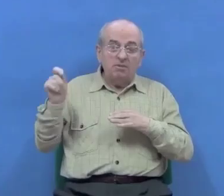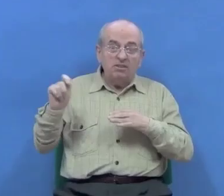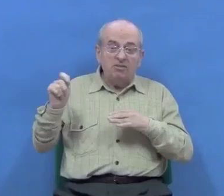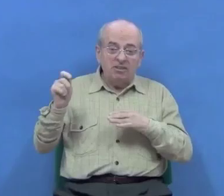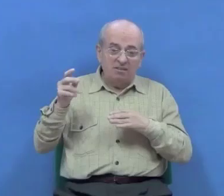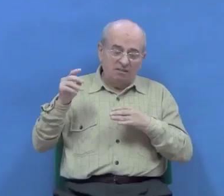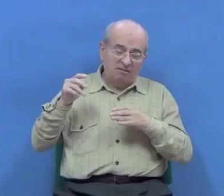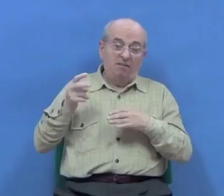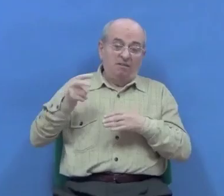Słyszy budzik.